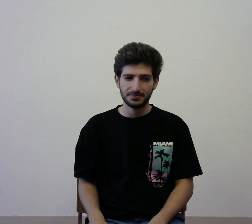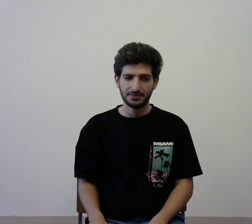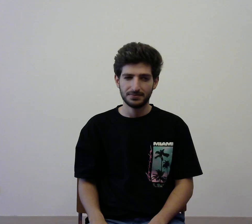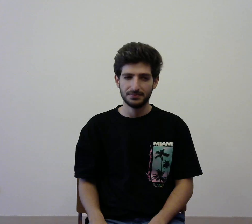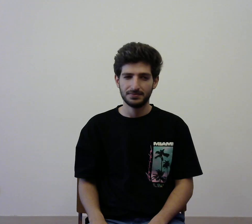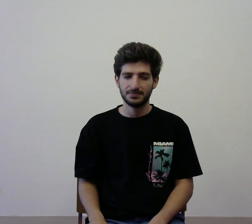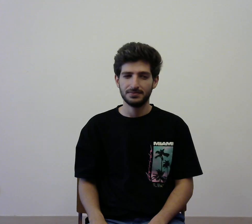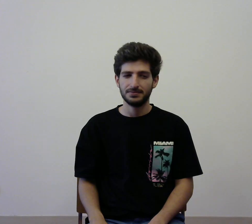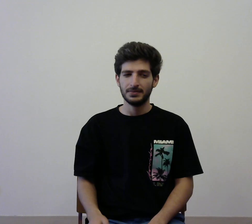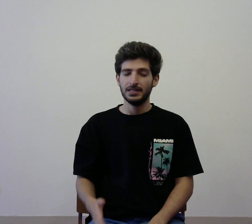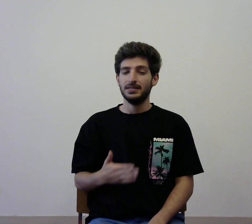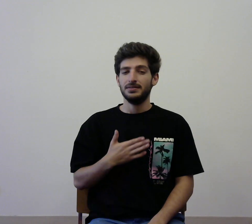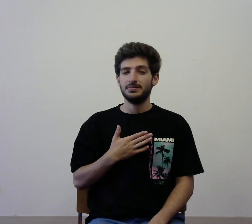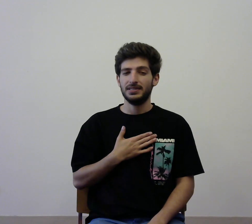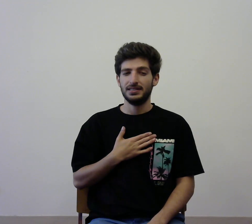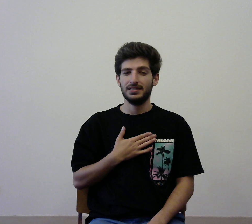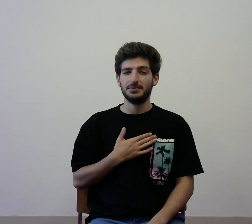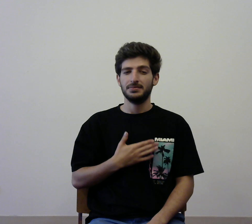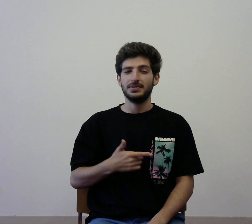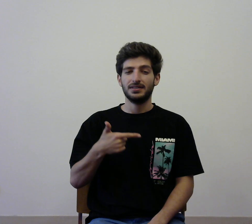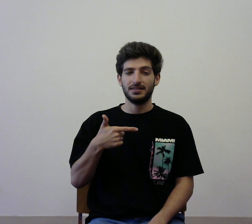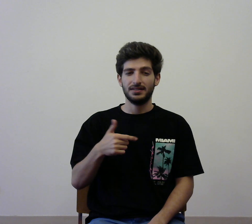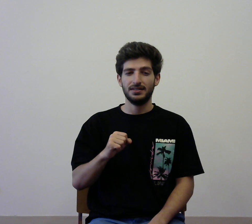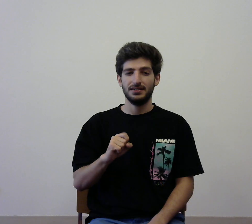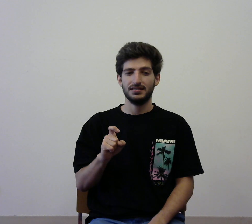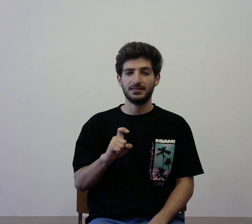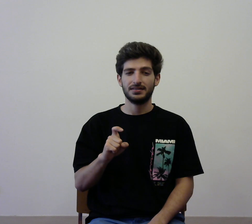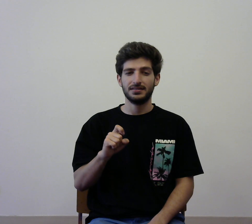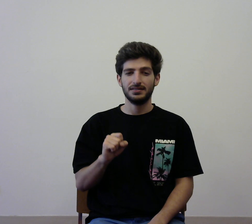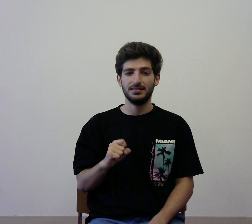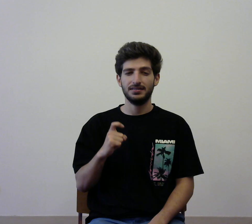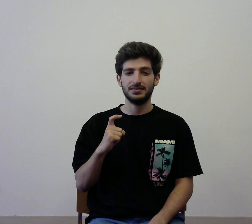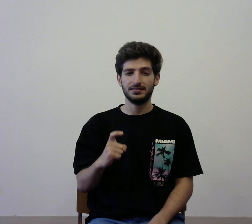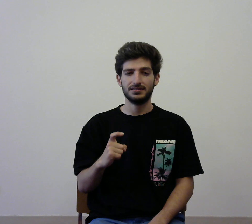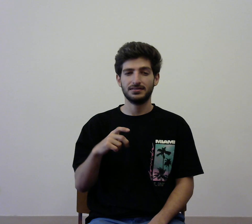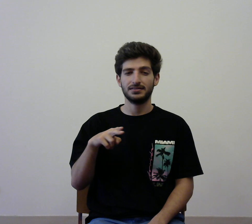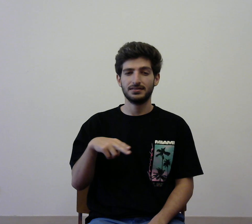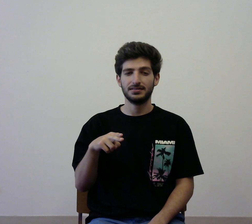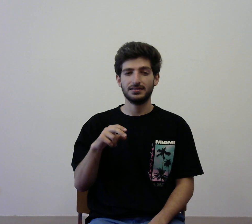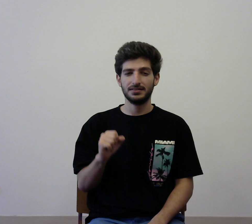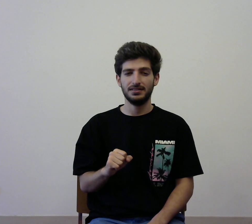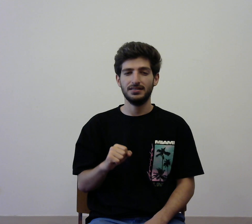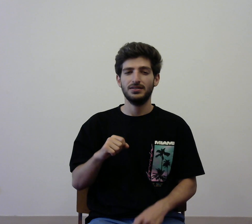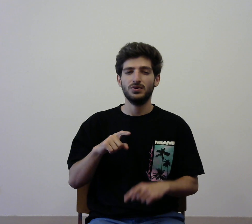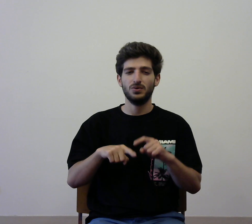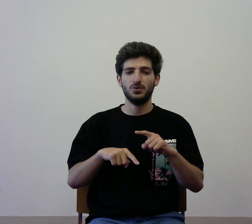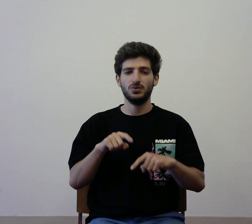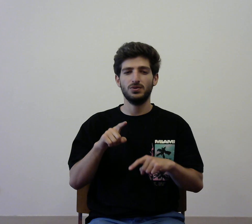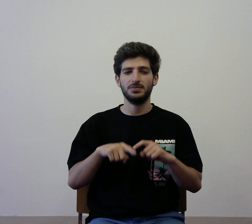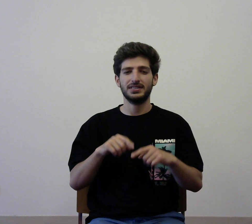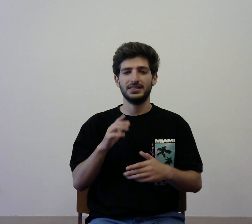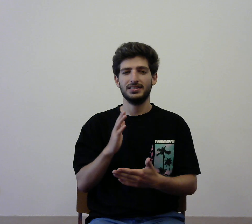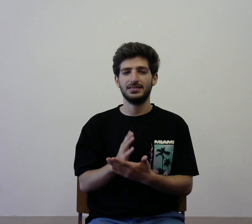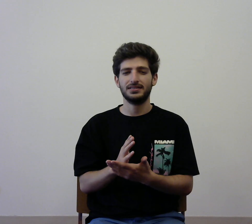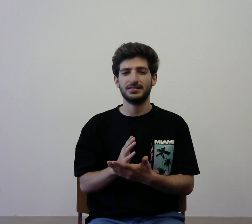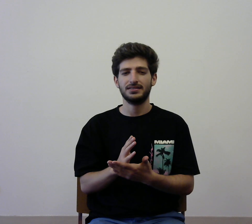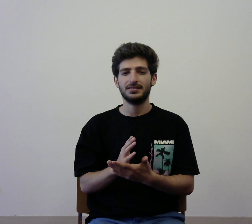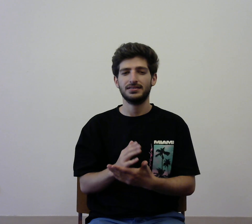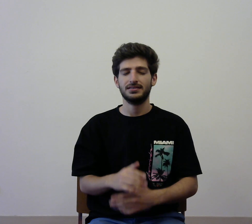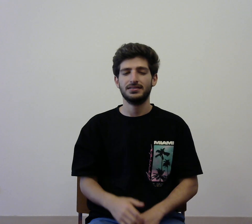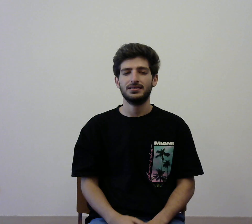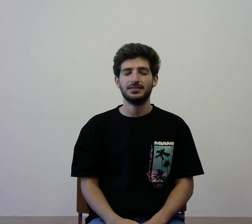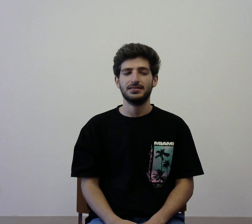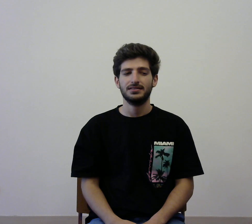Mənim Qazaxda qohumlarım var